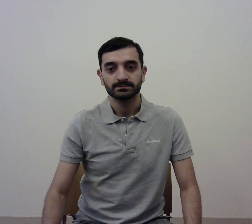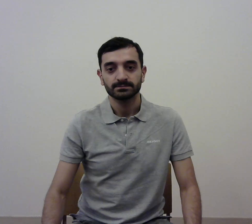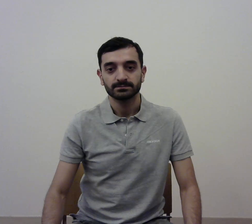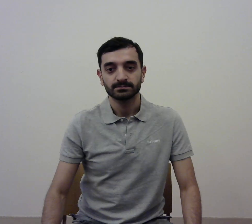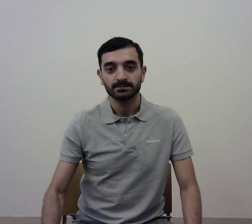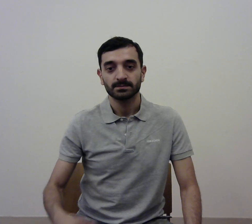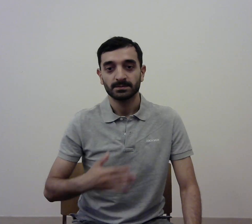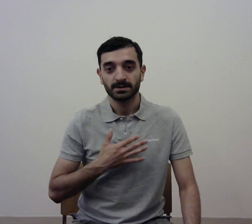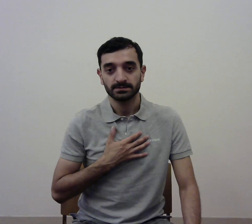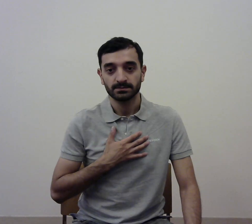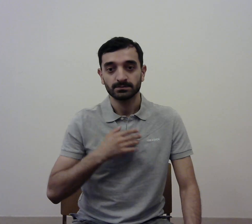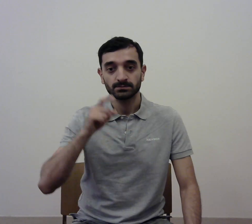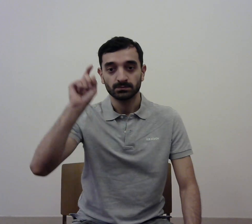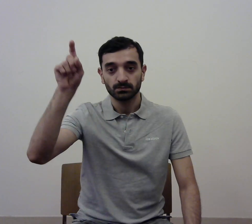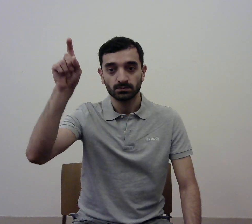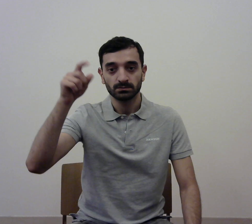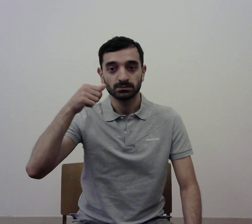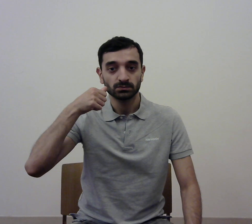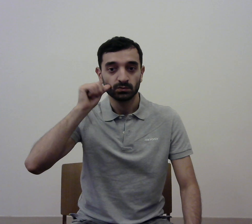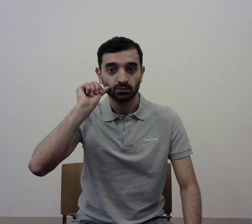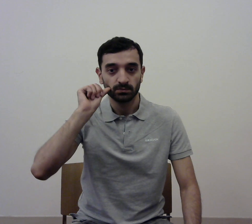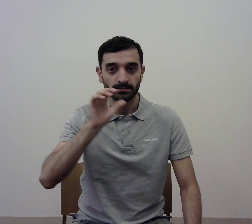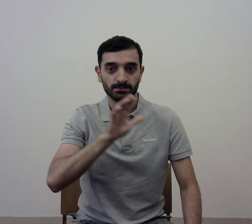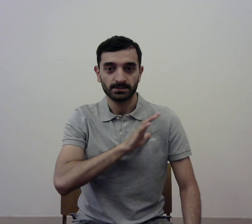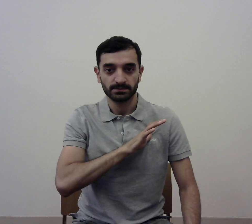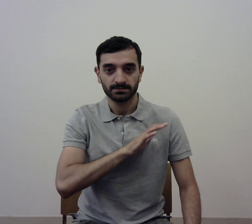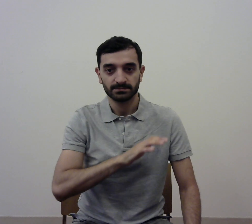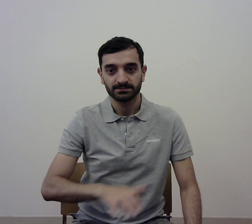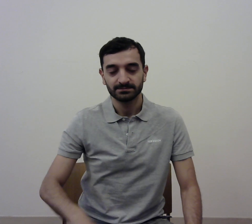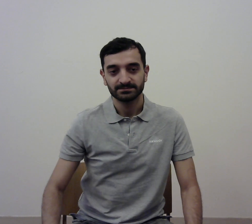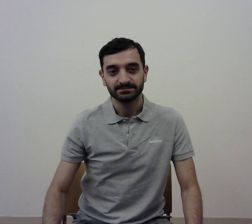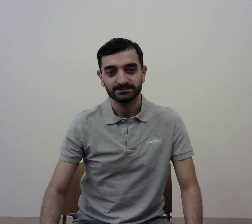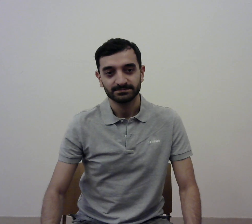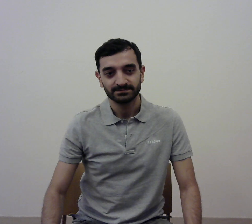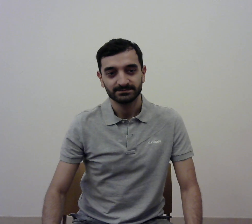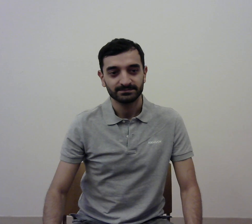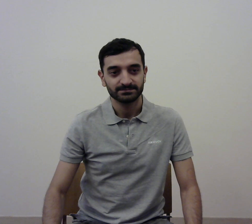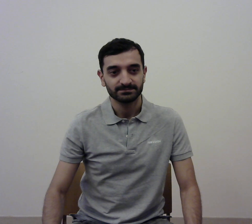Mən orda dünən olmuşam